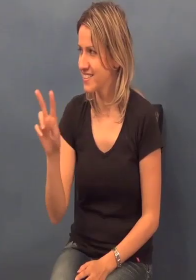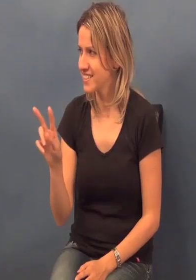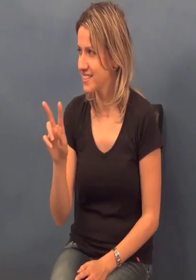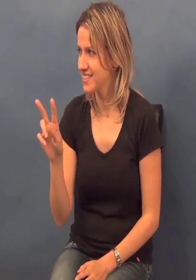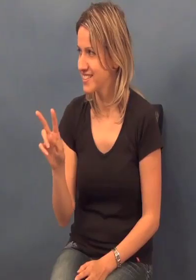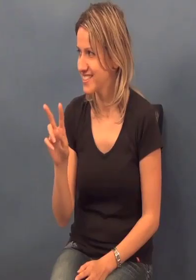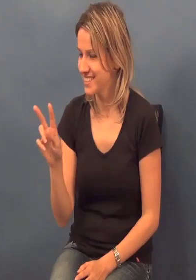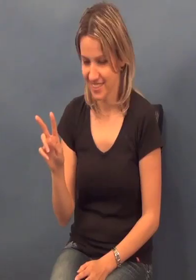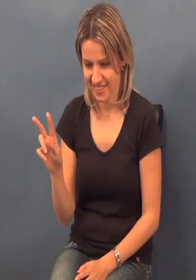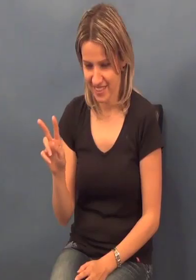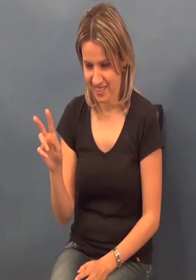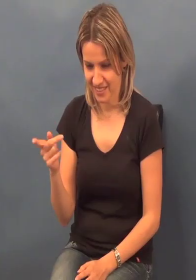Dwie godziny?